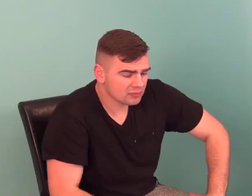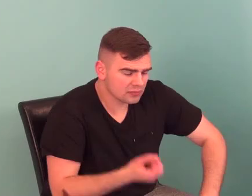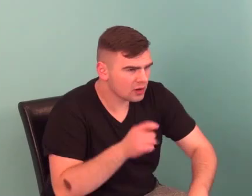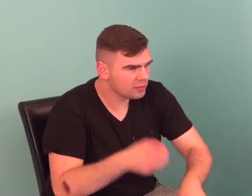Trochę dziwnie.